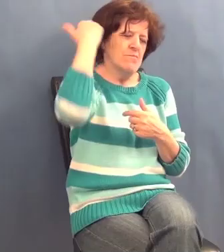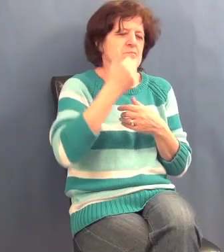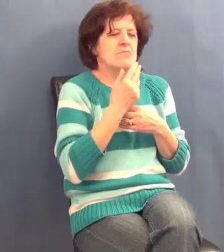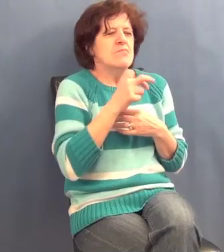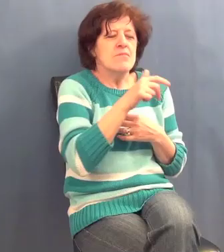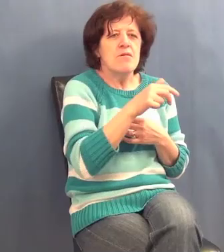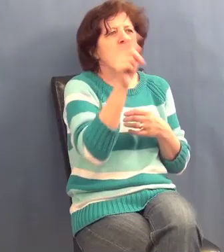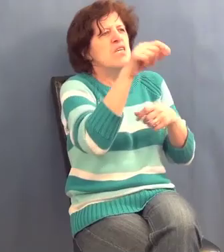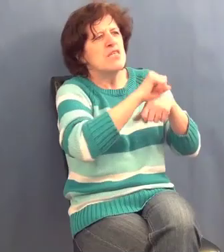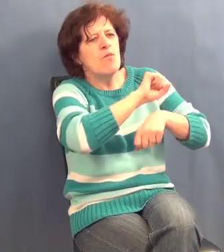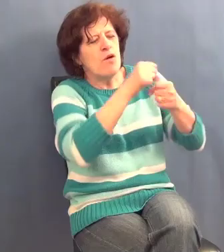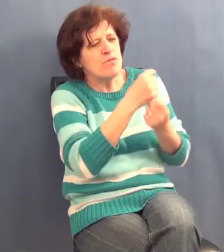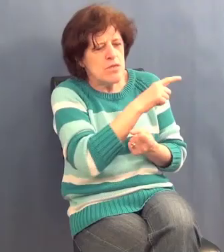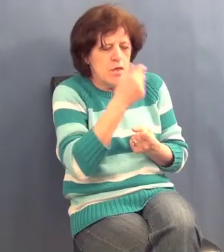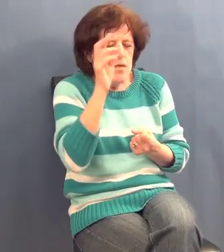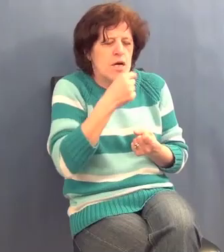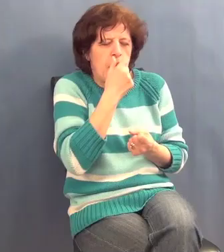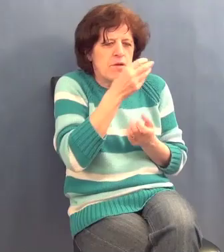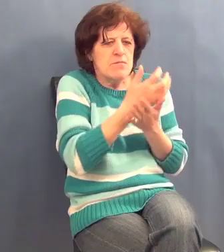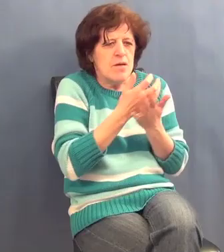Idzie sobie i babcia mu mówi, że jest szyba pęknięta, więc Charlie Chaplin naprawia.